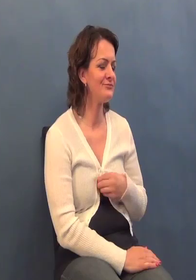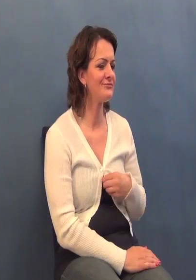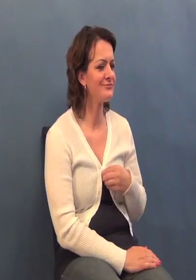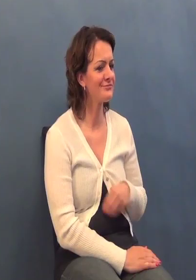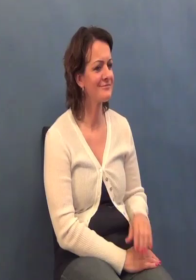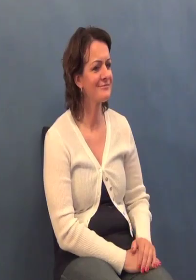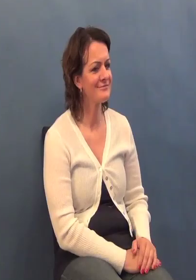Ach, no tak.